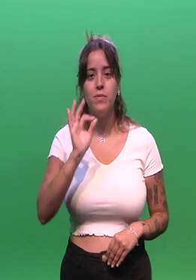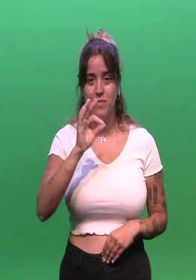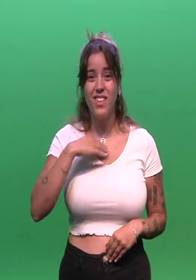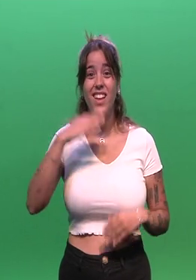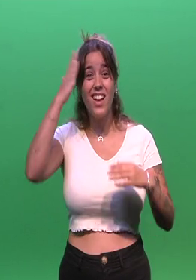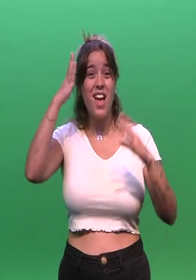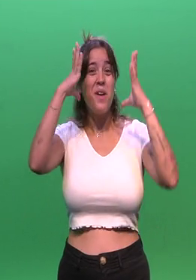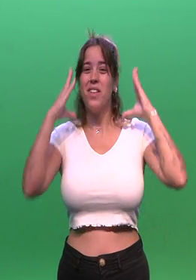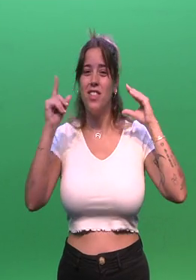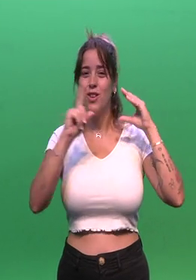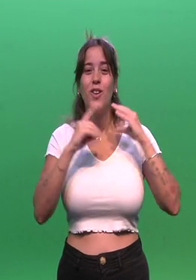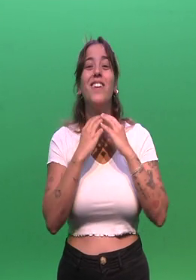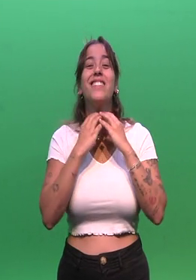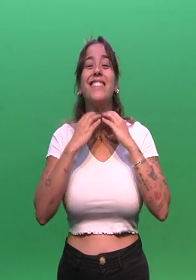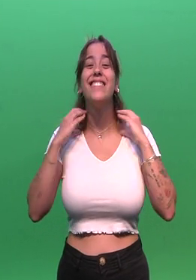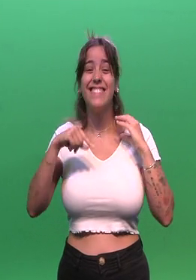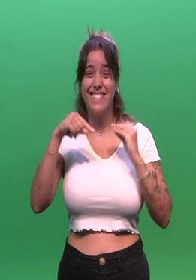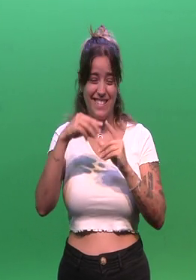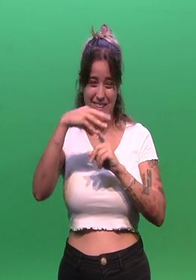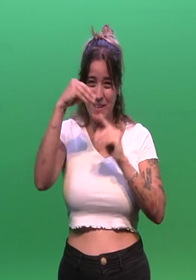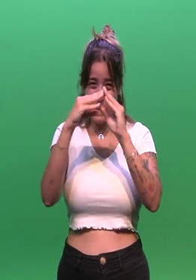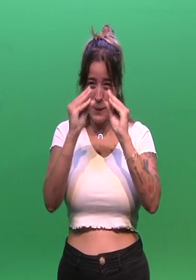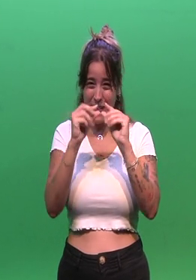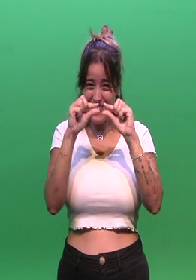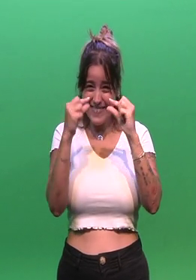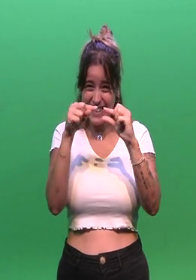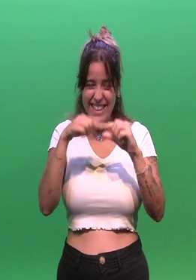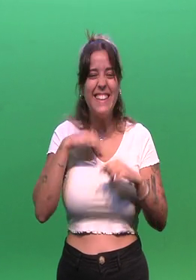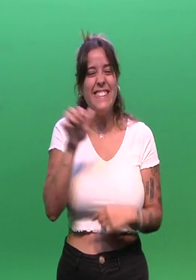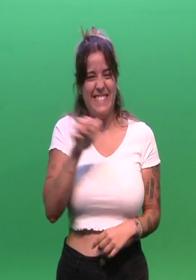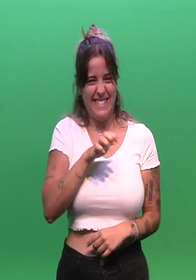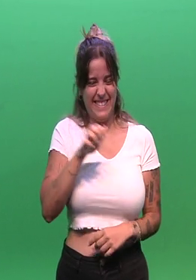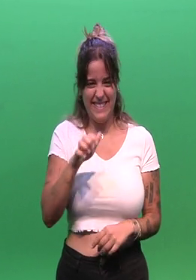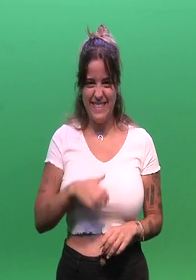Sí, no em pica el cap del penis, sinó la pell del voltant.